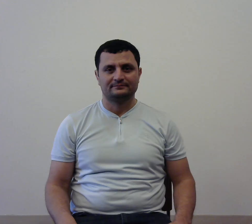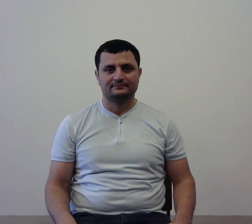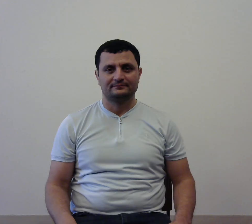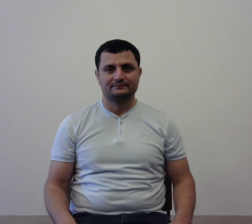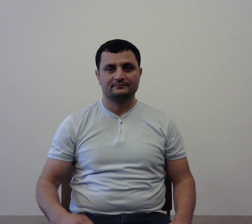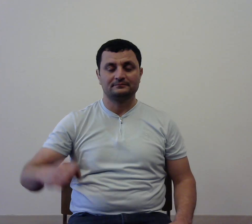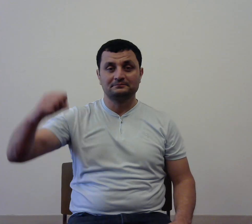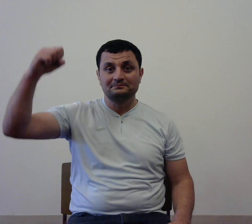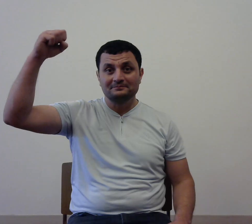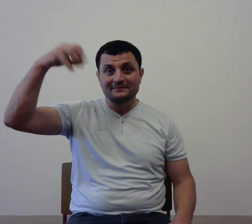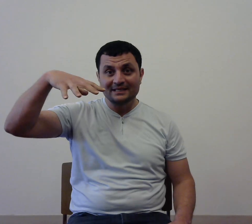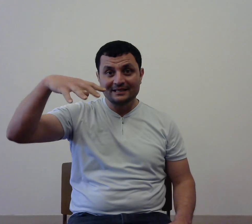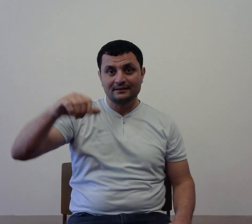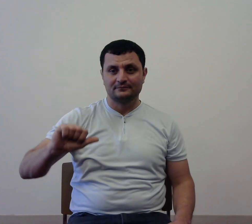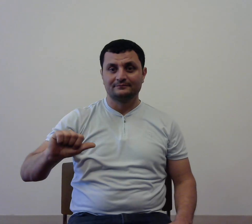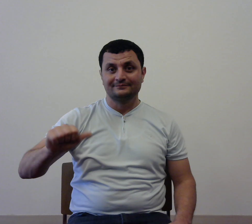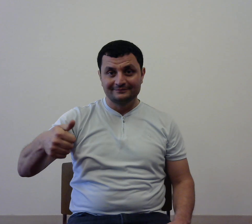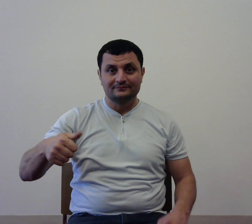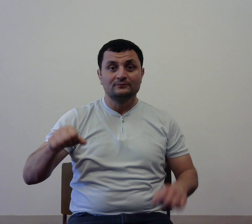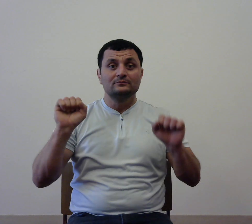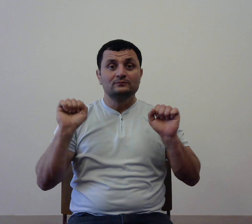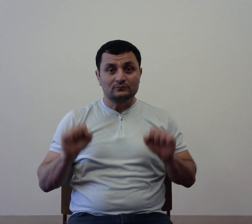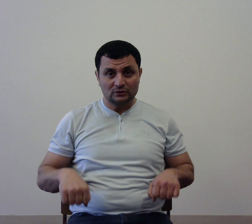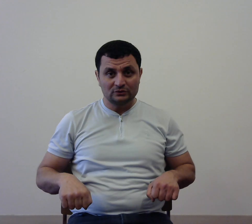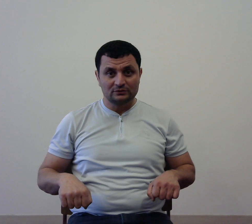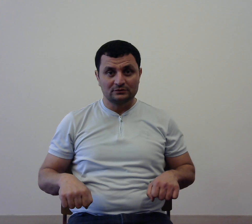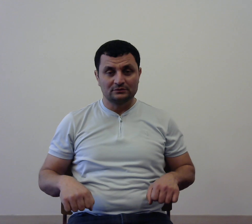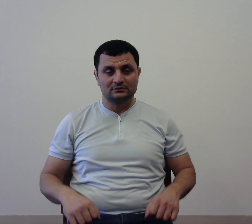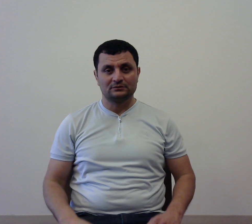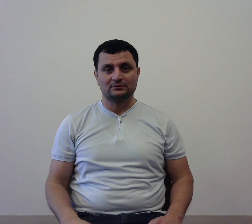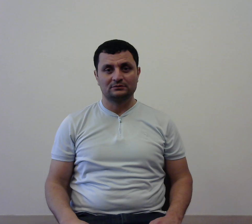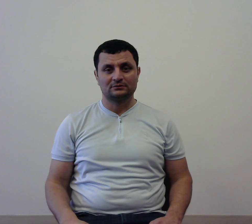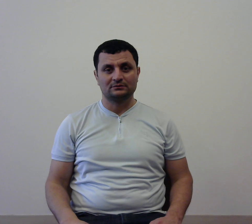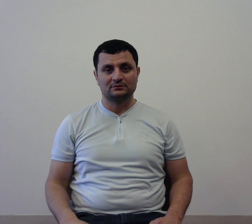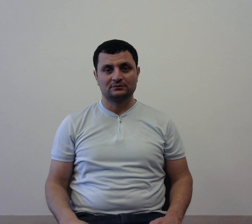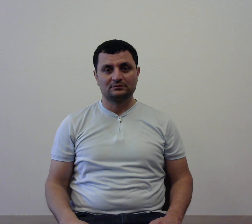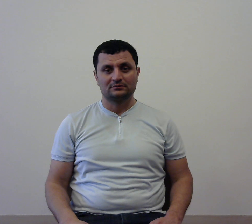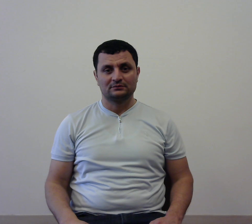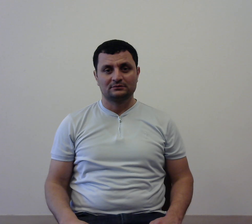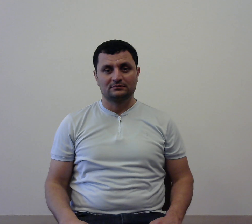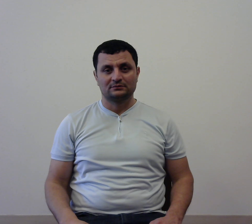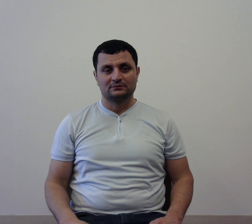İşığı yandırmaq olarmı?